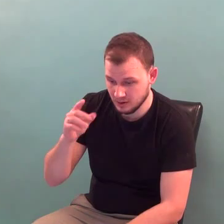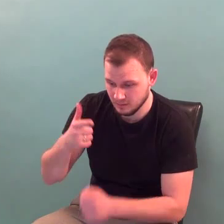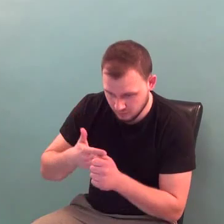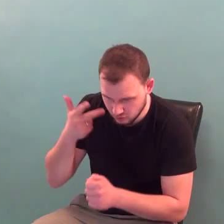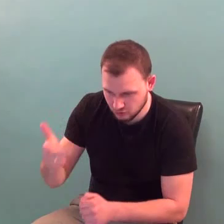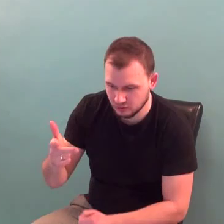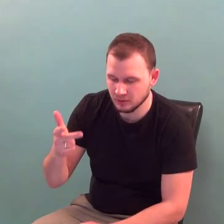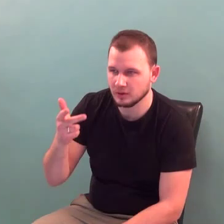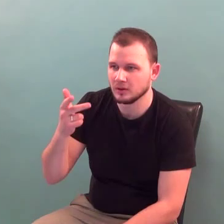Dwudziestego trzeciego.